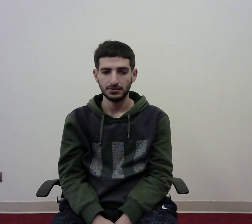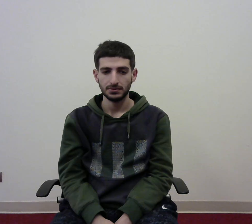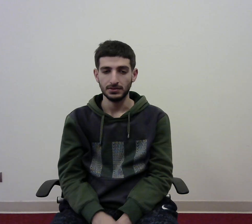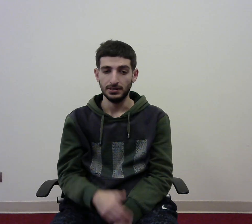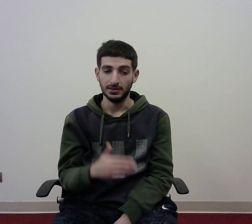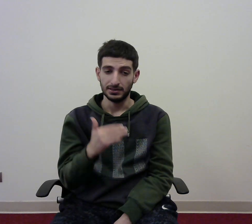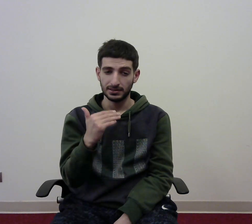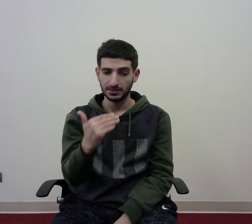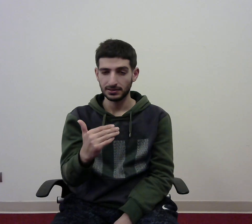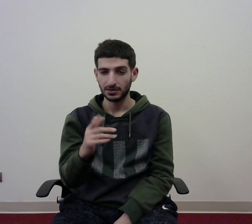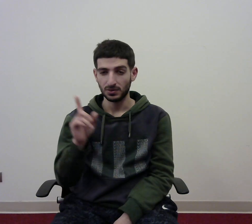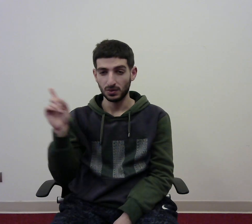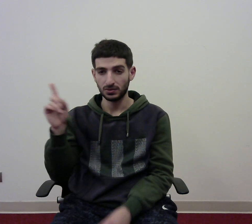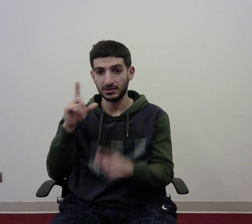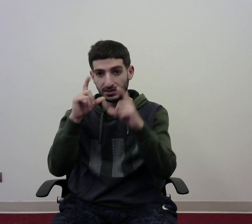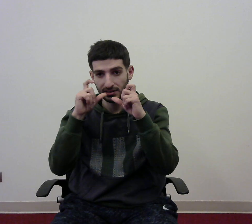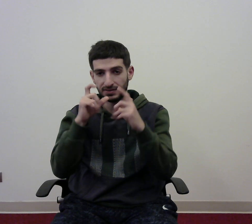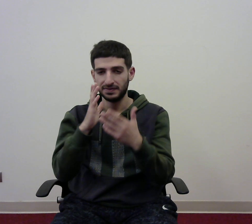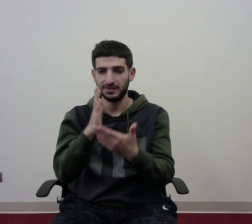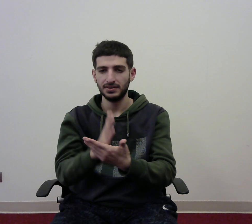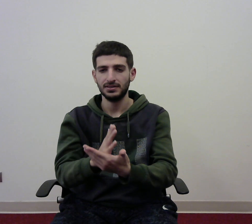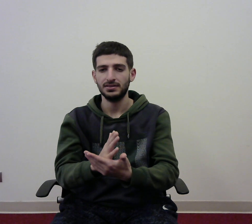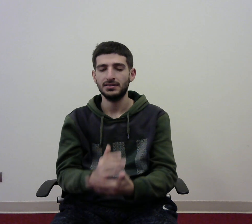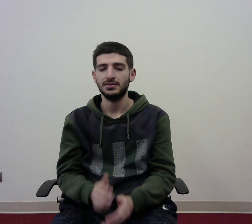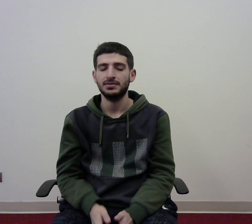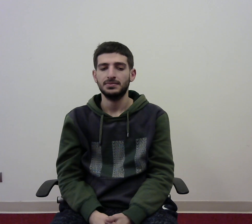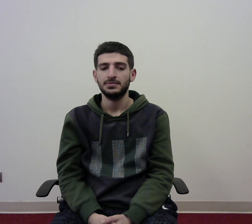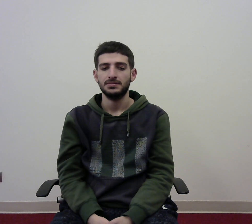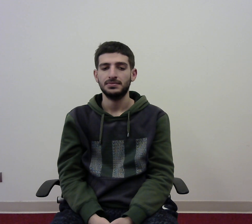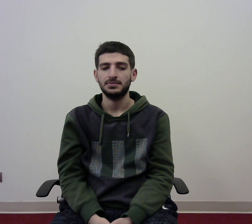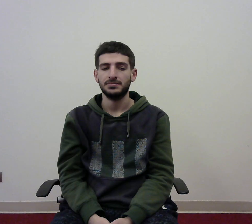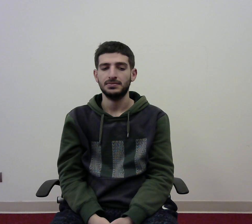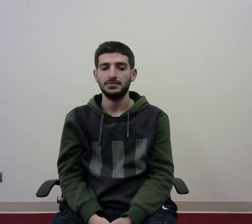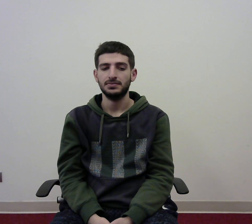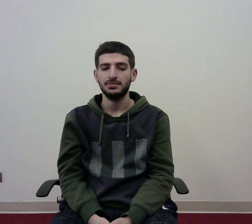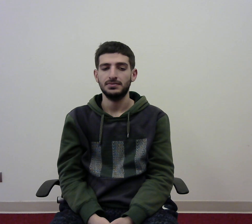Sizdə onun şəkli var?